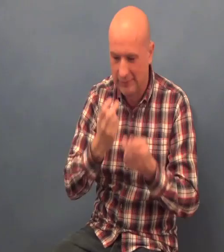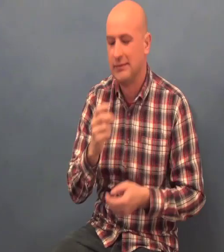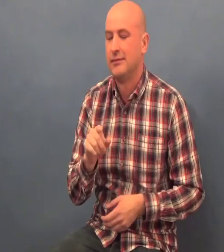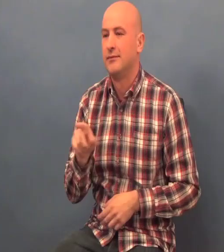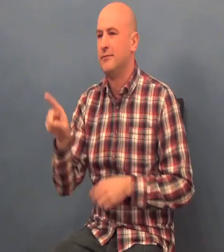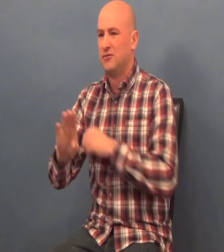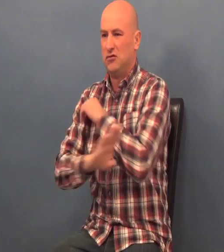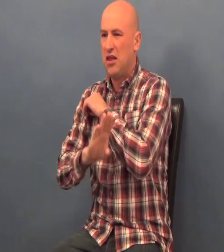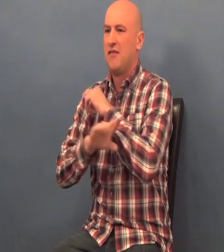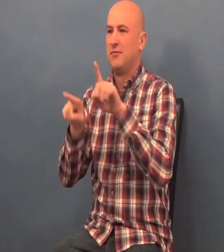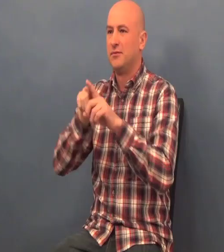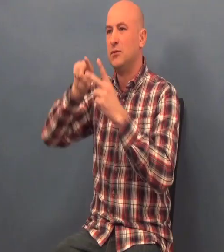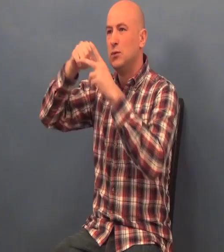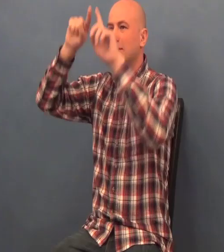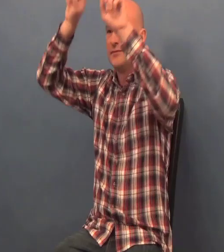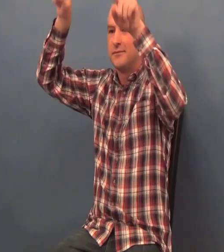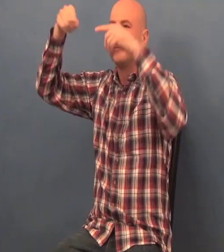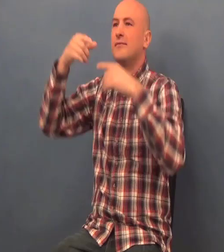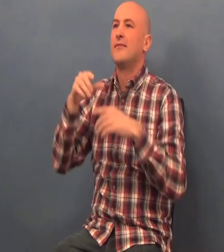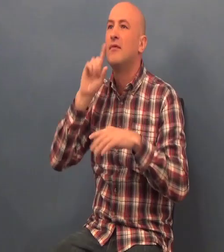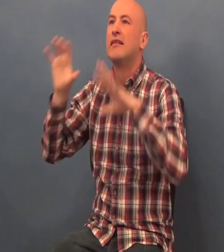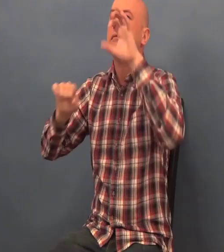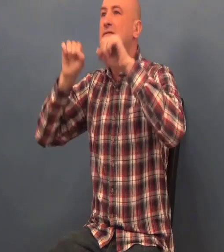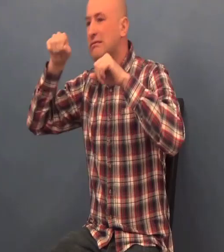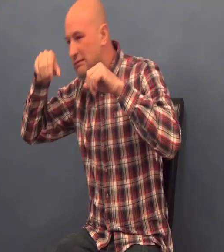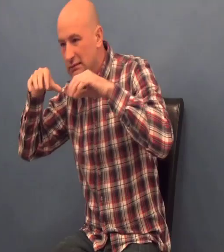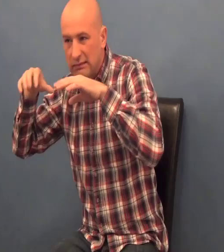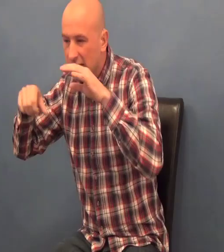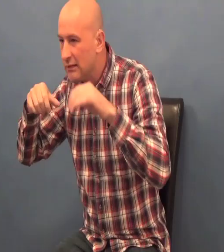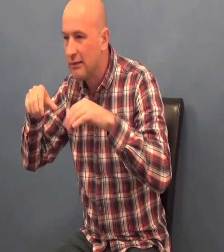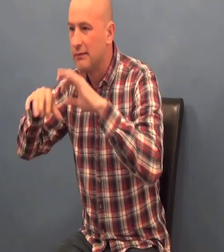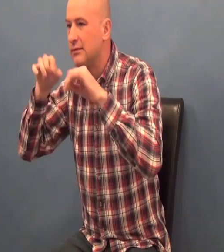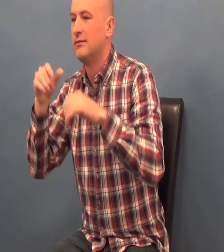Potem chłopiec wspina się na drzewo i szuka w dziupli.